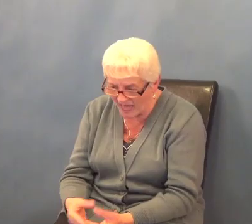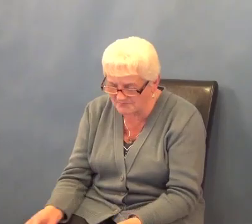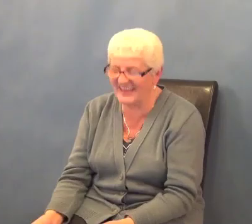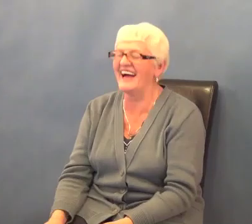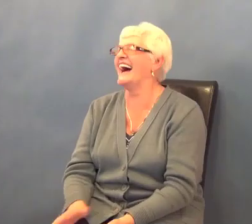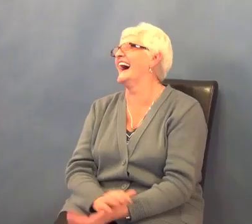Zniknęło?